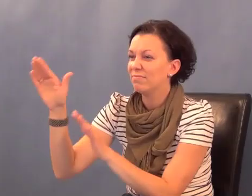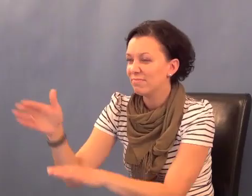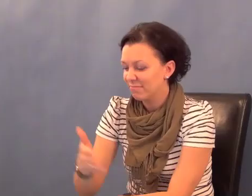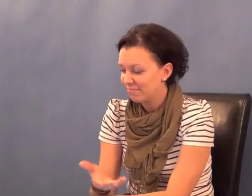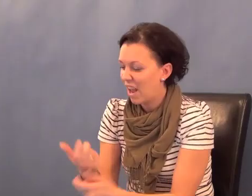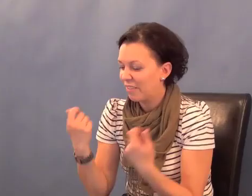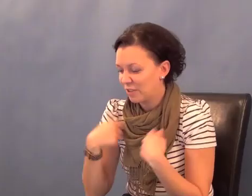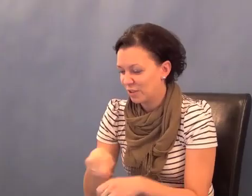Na wieś do dziadka.